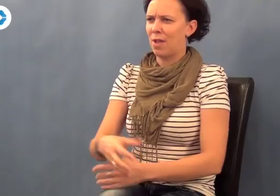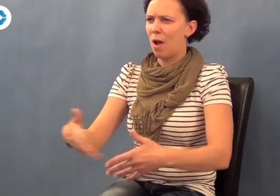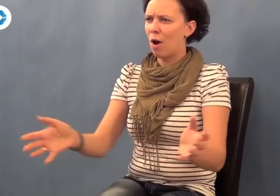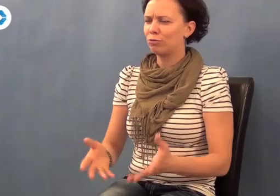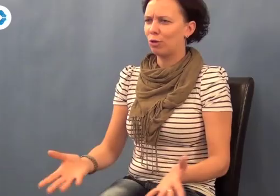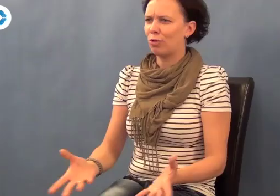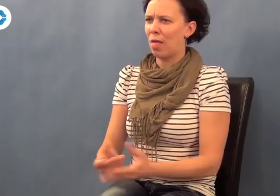Ale gdzie jest kosz?